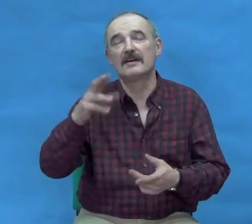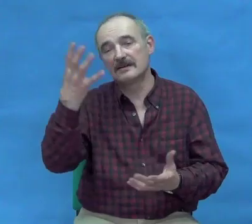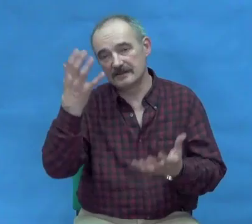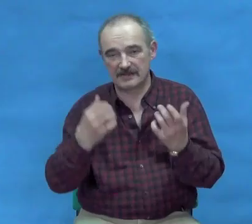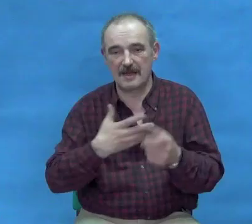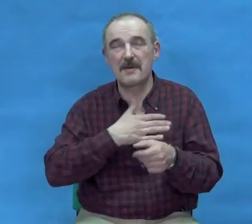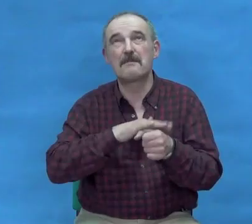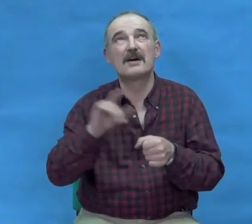Na drzewie było pełno gruszek.